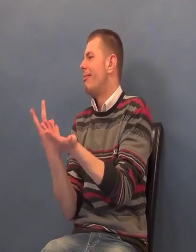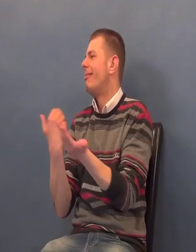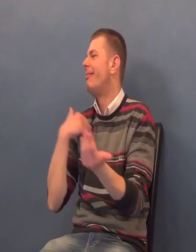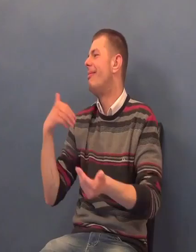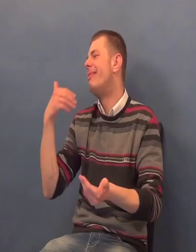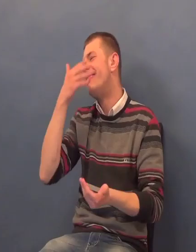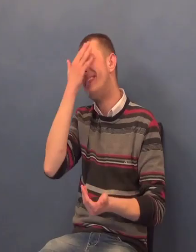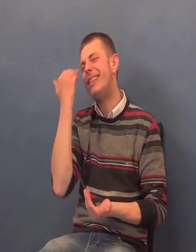Tak myślę. Nie wiem.